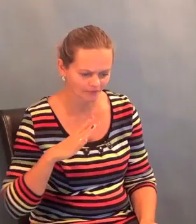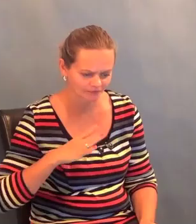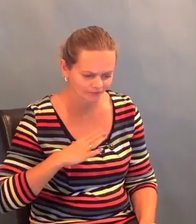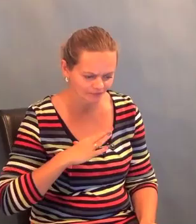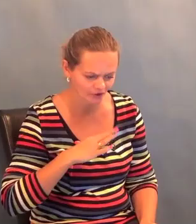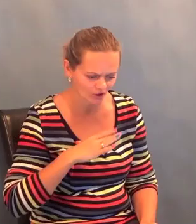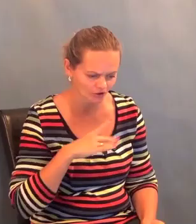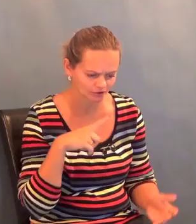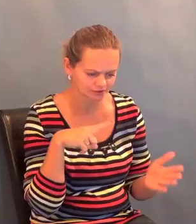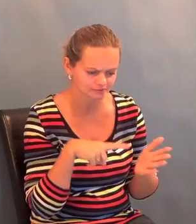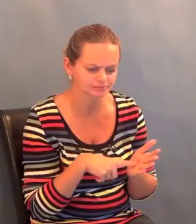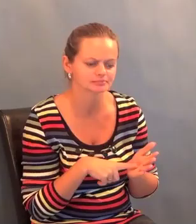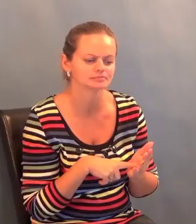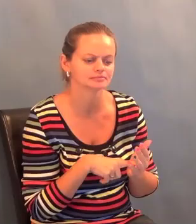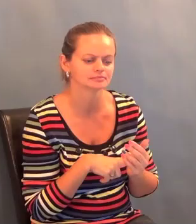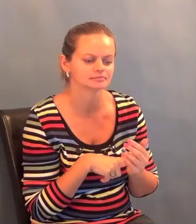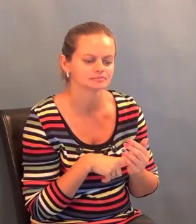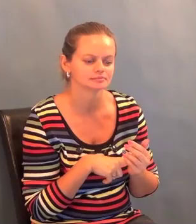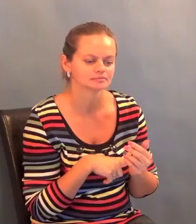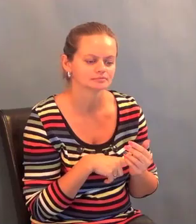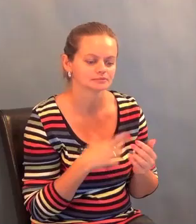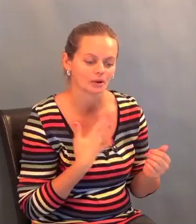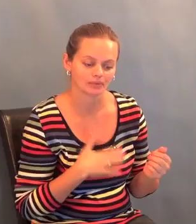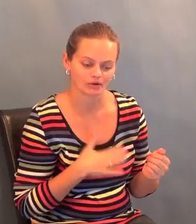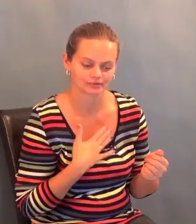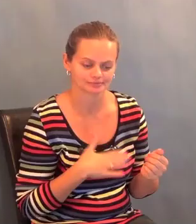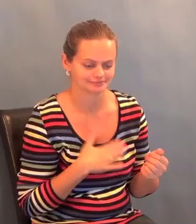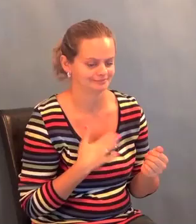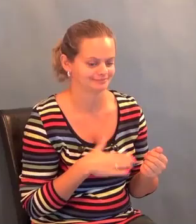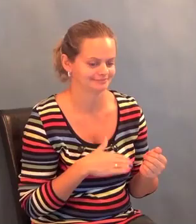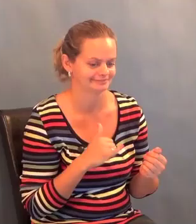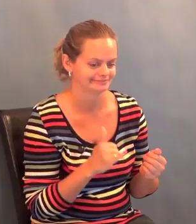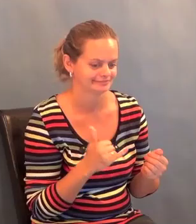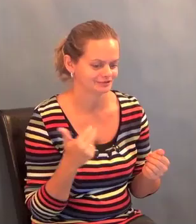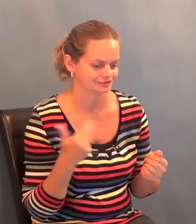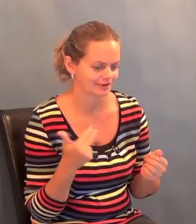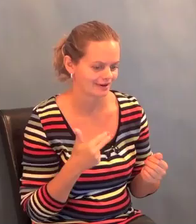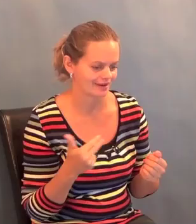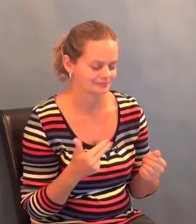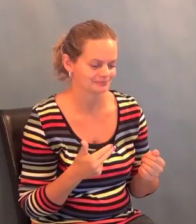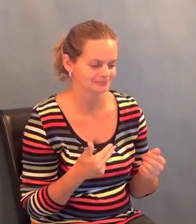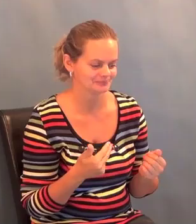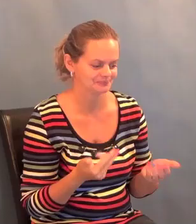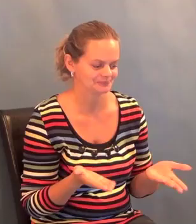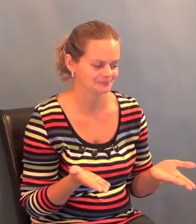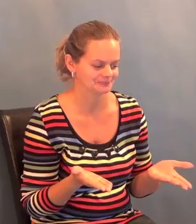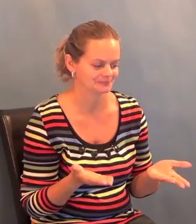Mam wolne sobotę i niedzielę.